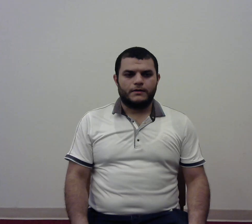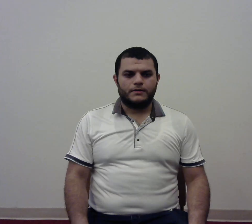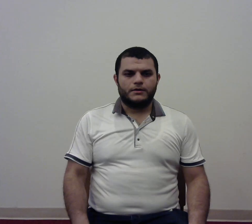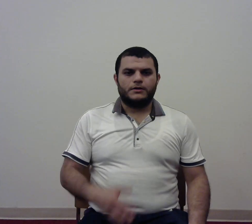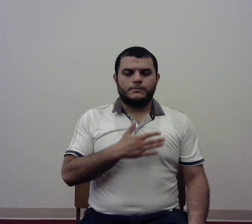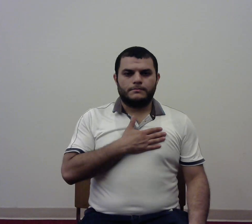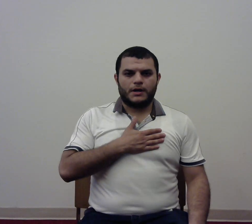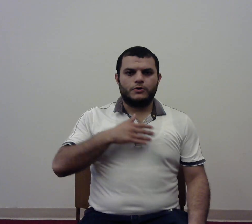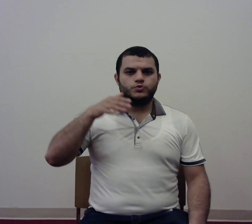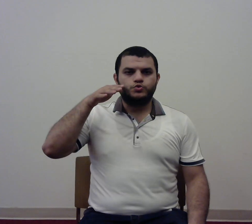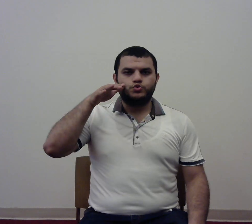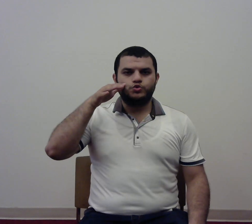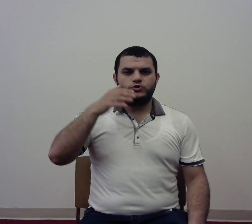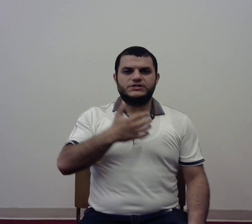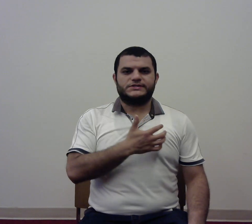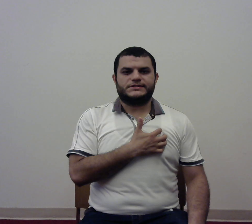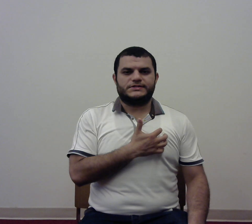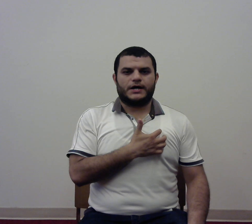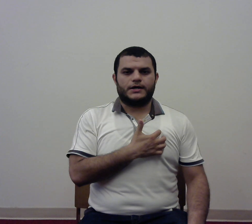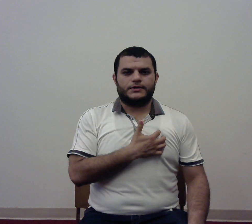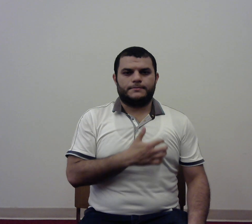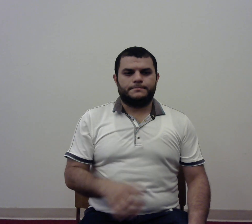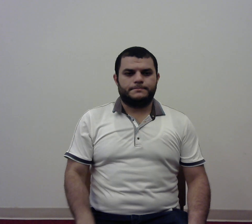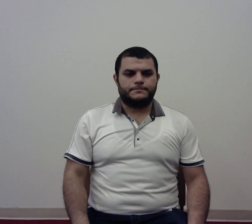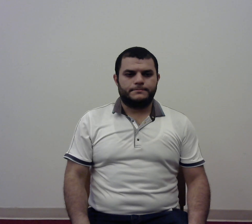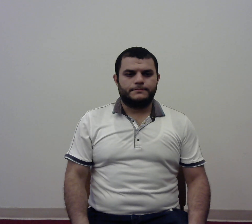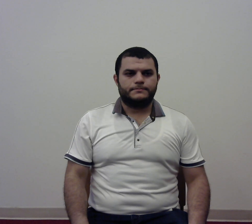Mən su istəyirəm